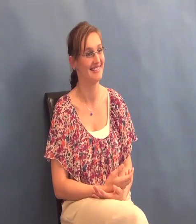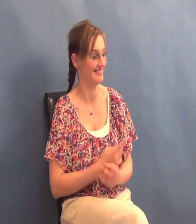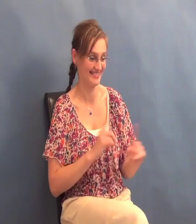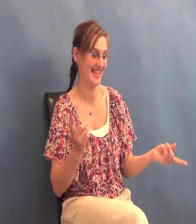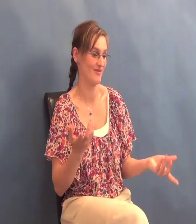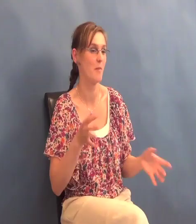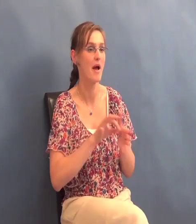Nie wolno.